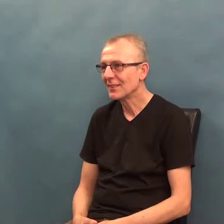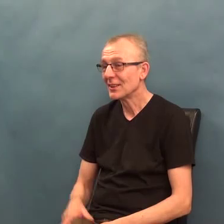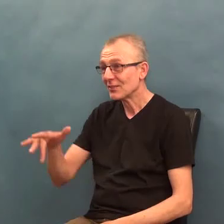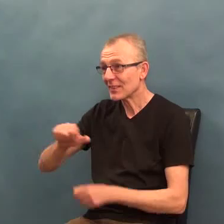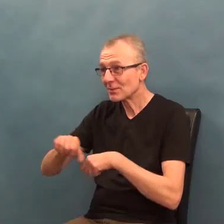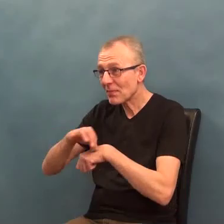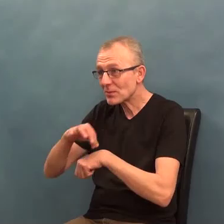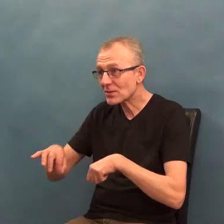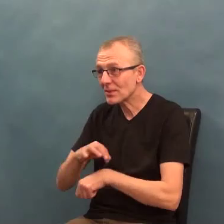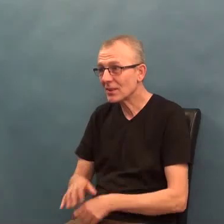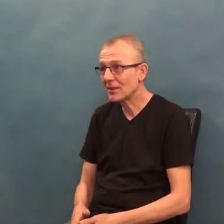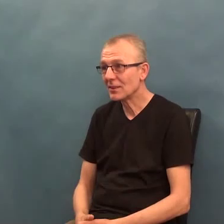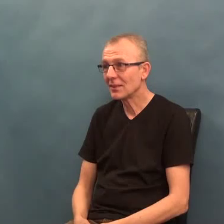W środku jest mięso?